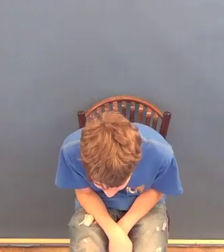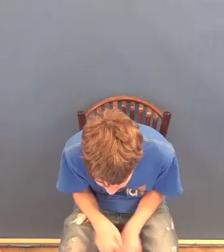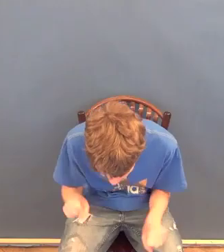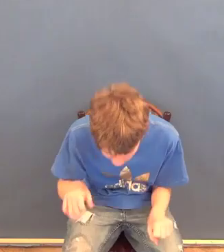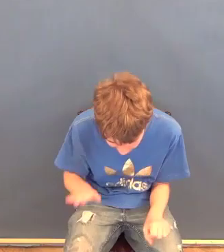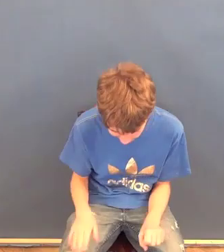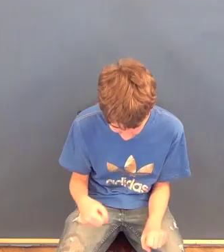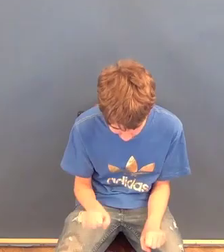To motor.